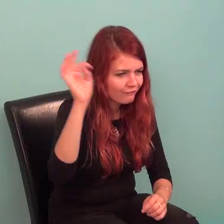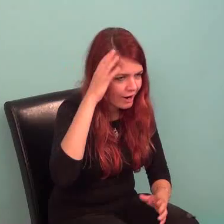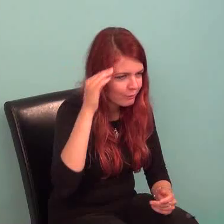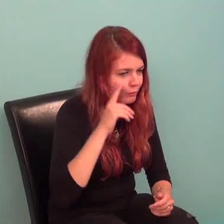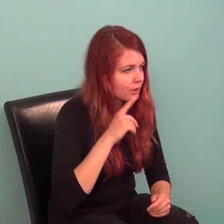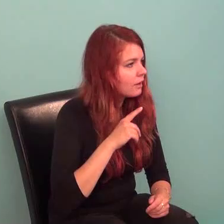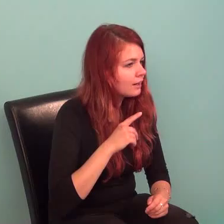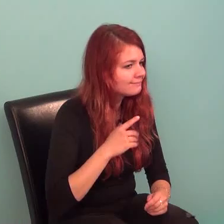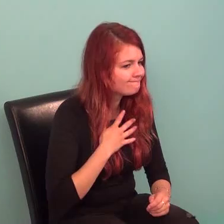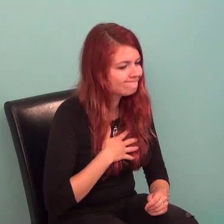Chłopakowi jest głupio.